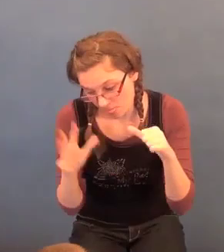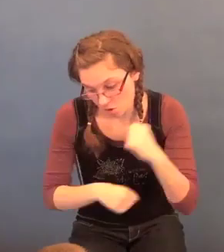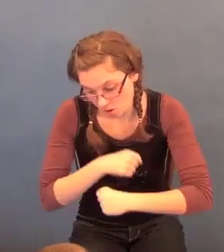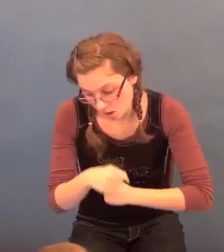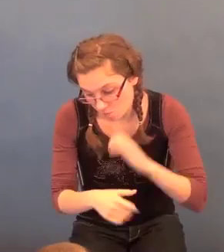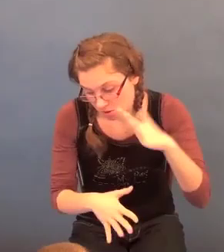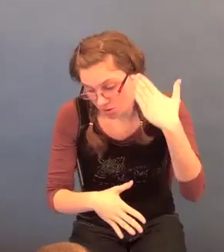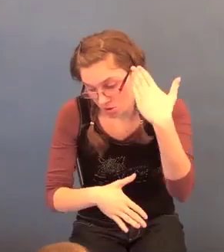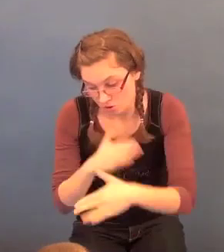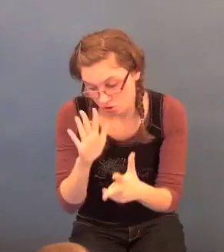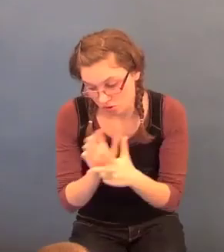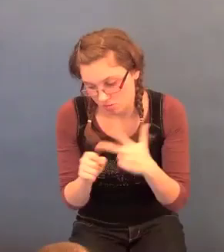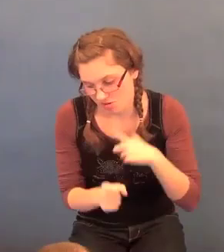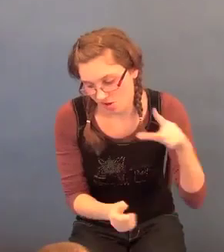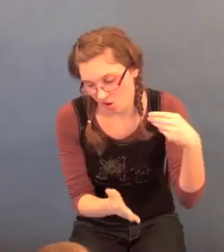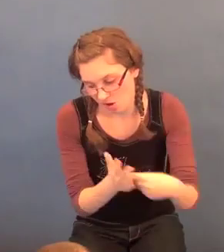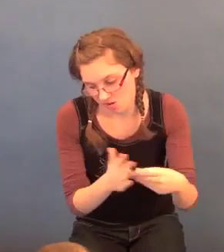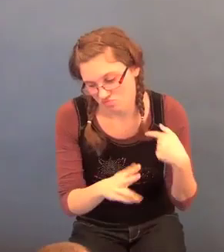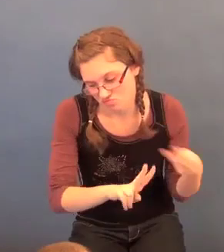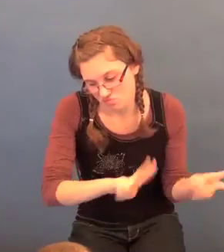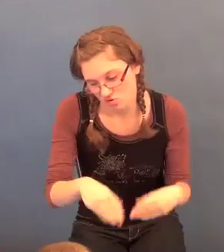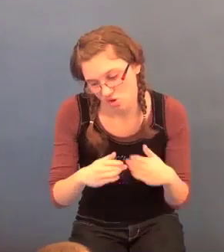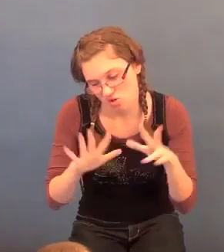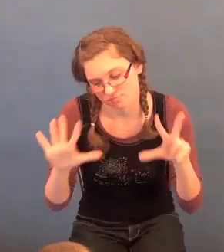Potem kończę i o osiemnastej trzydzieści idę na zakupy, wrócę do domu o ósmej.